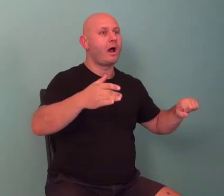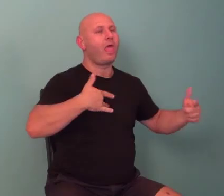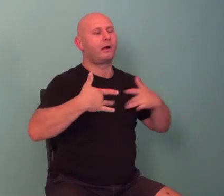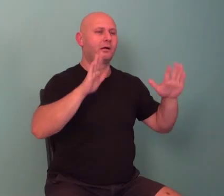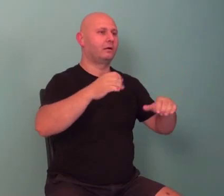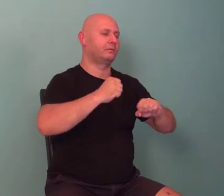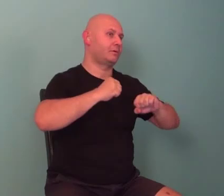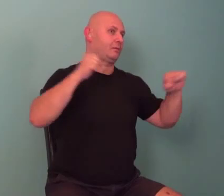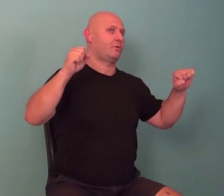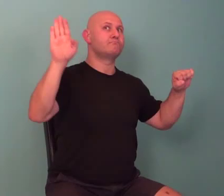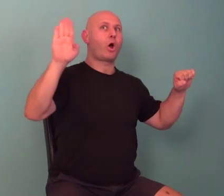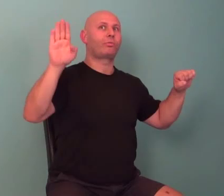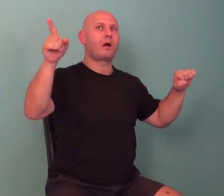Nie męczyć się, ale rozciągnąć się i spojrzeć na pogodę.